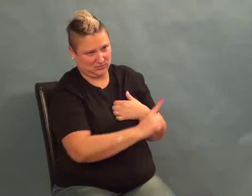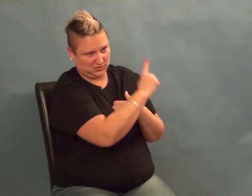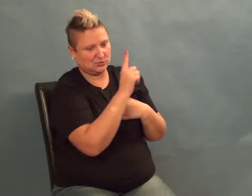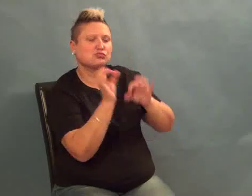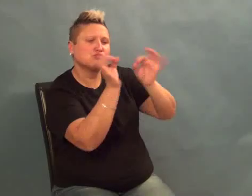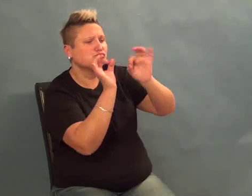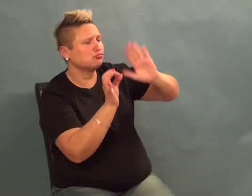Pozostali się zgadzają.